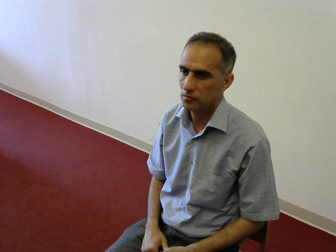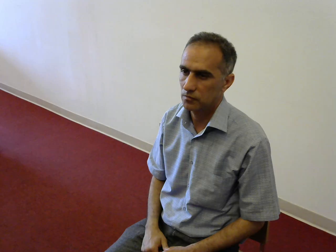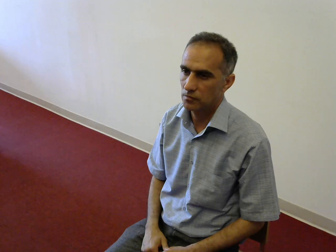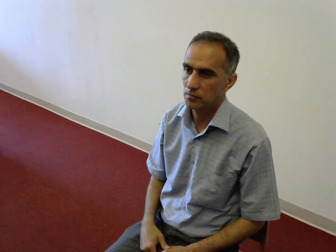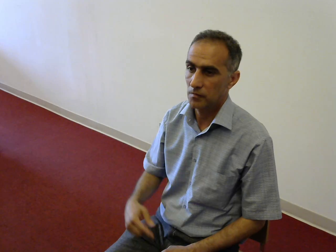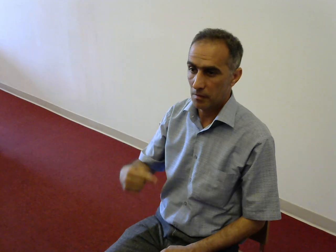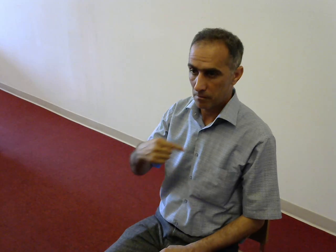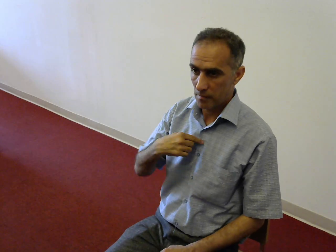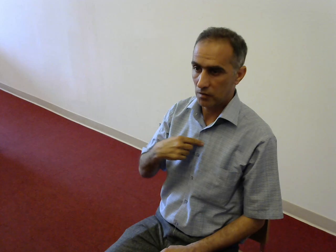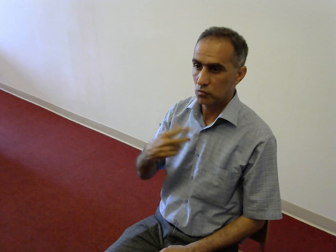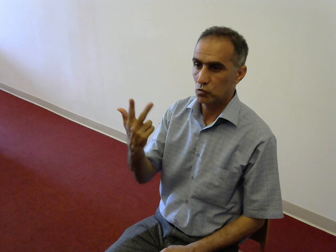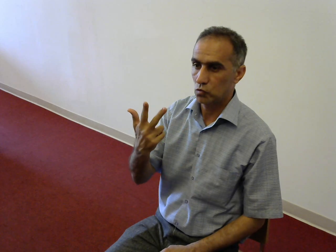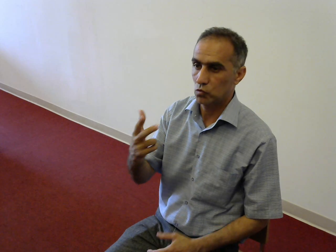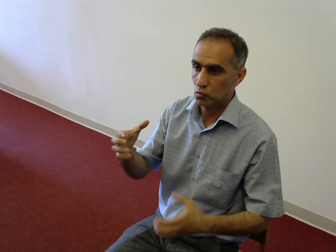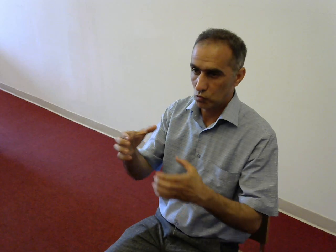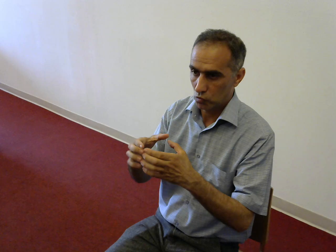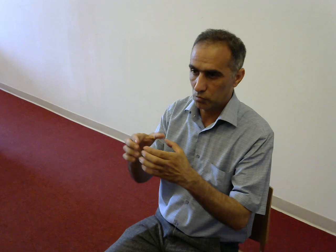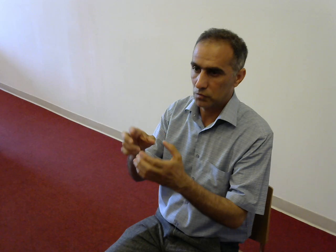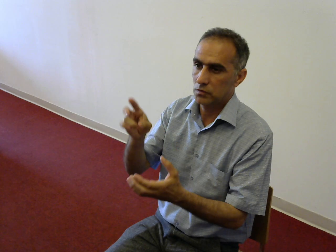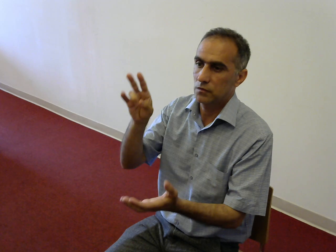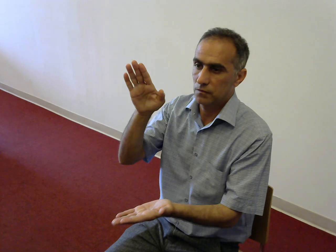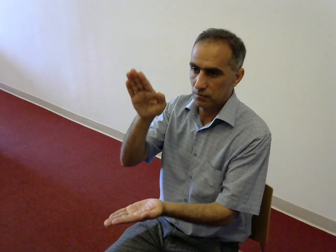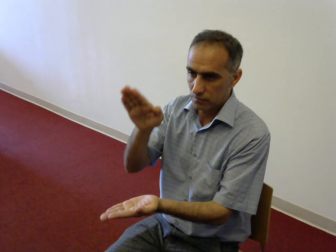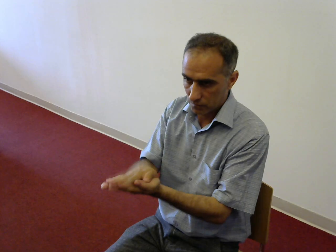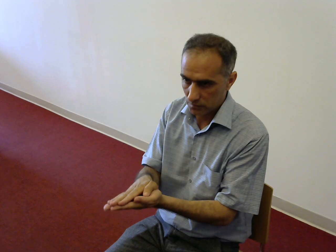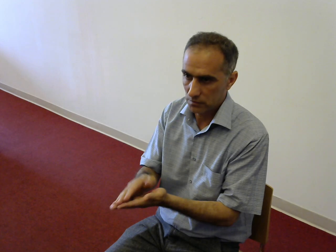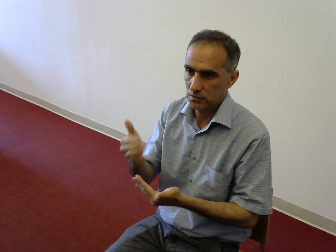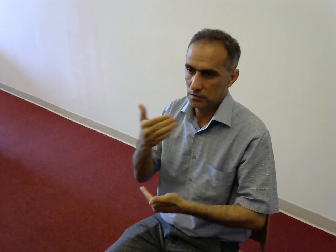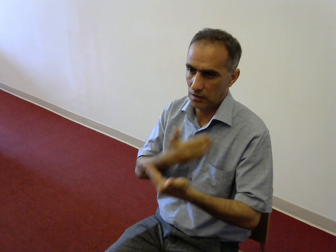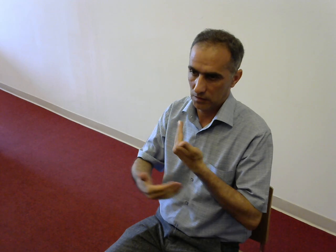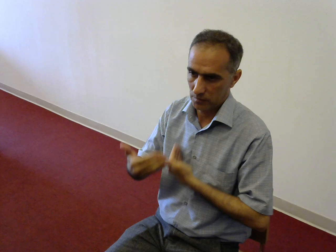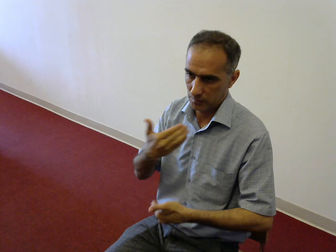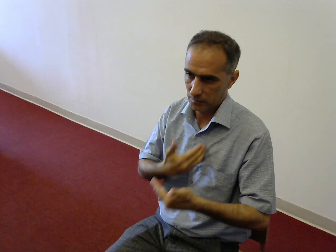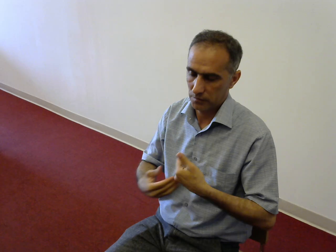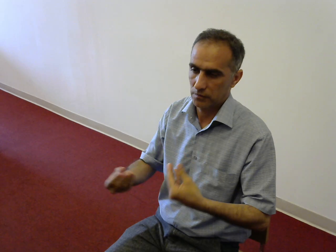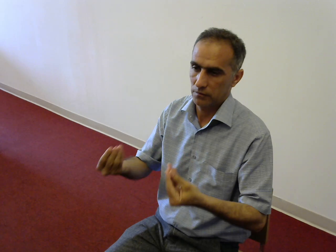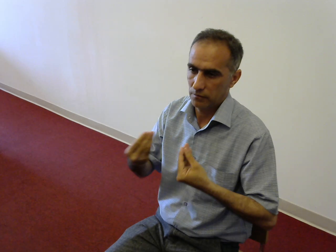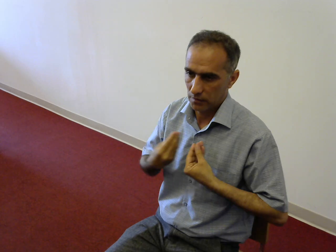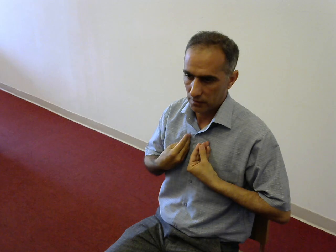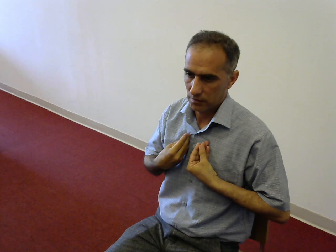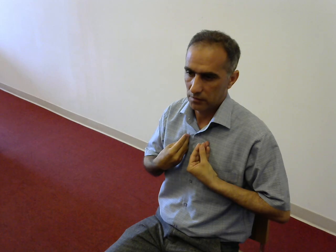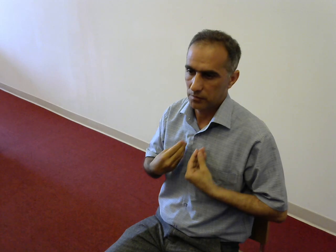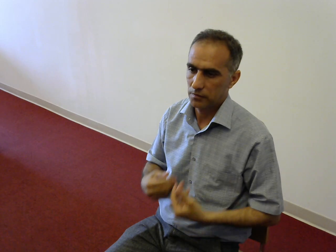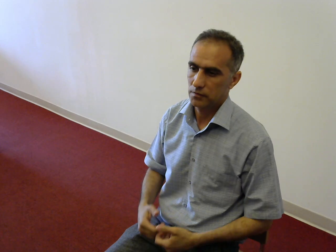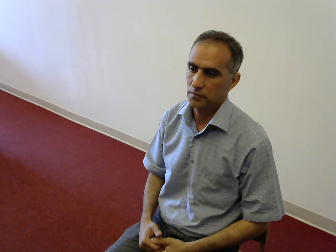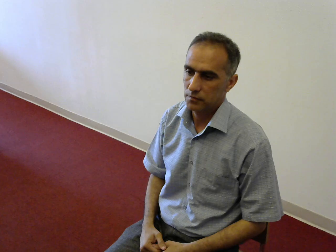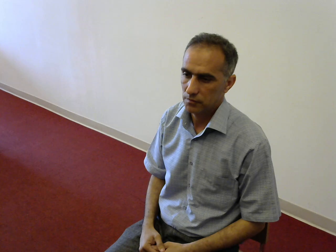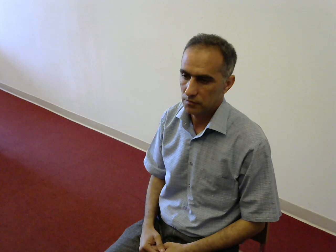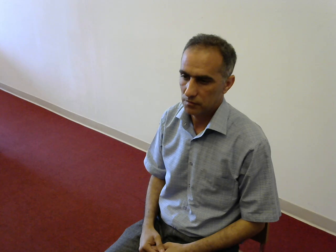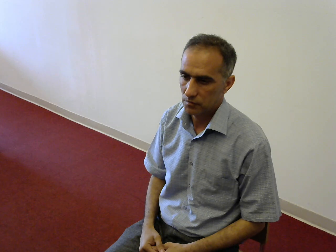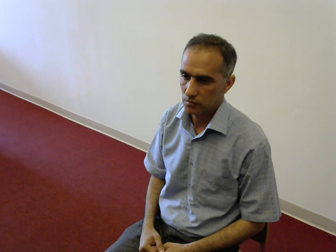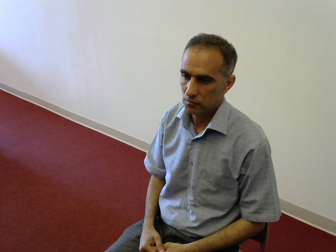Mənə III dərəcə müddətsiz əlillik verilib